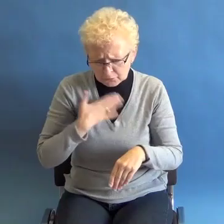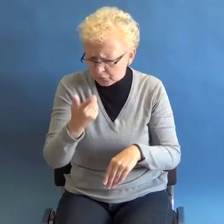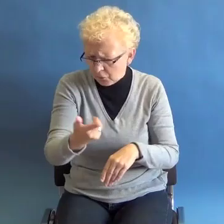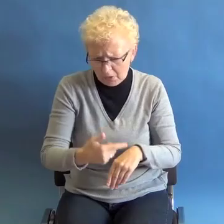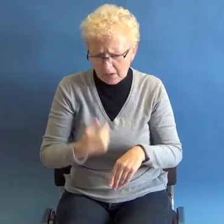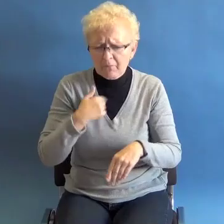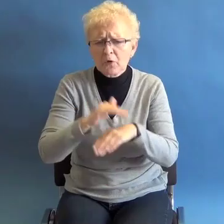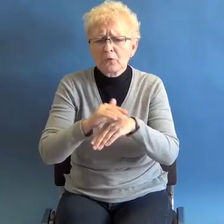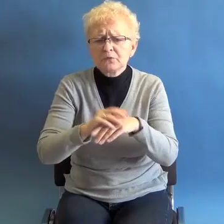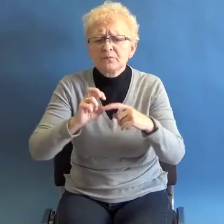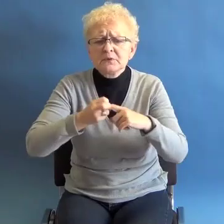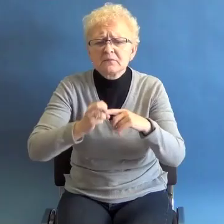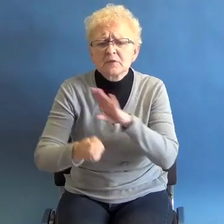Moja koleżanka umarła w grudniu.